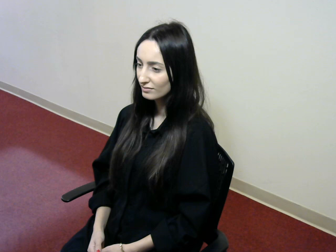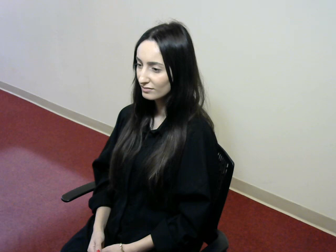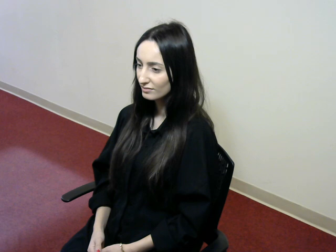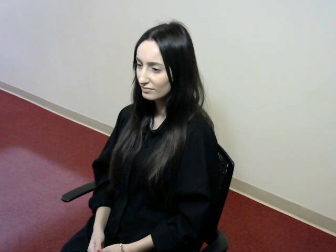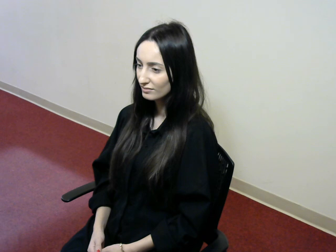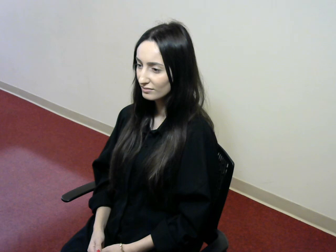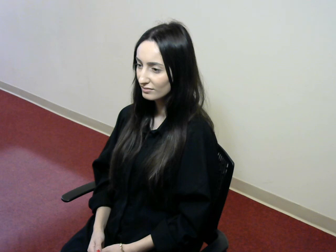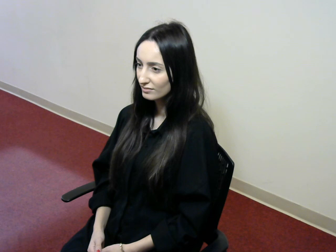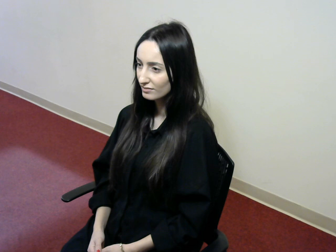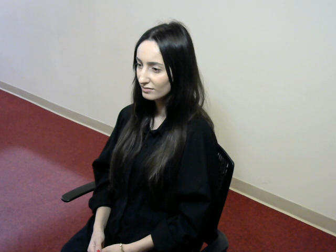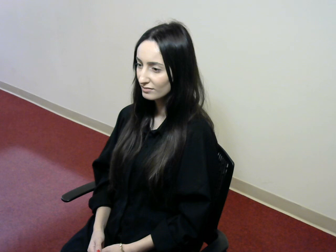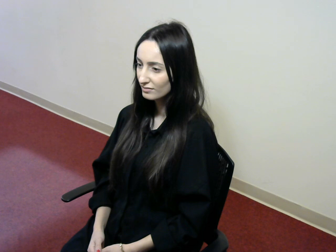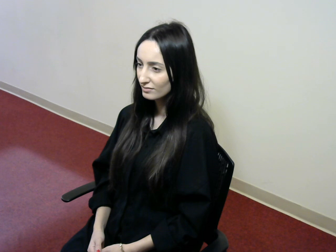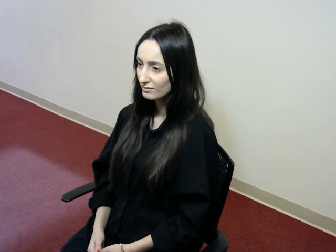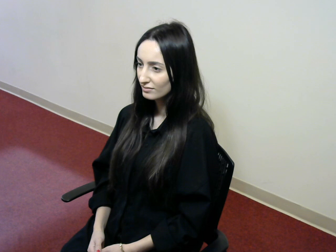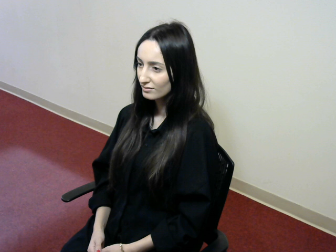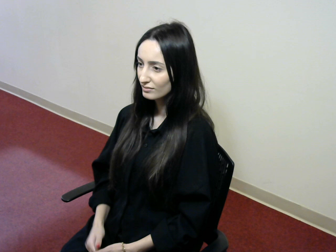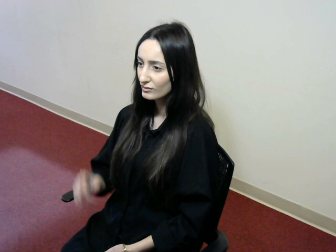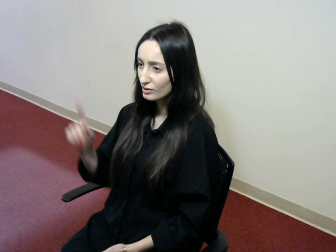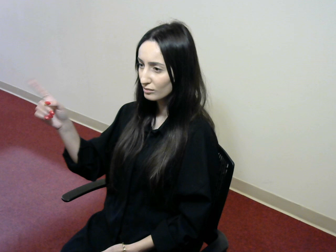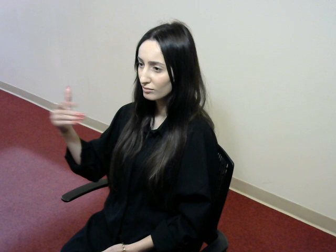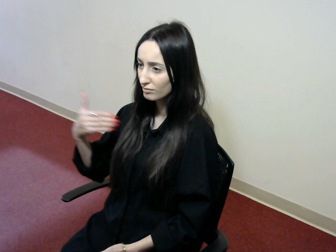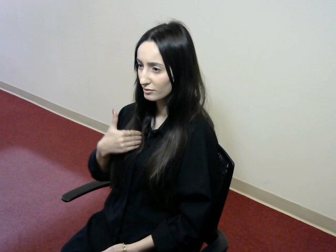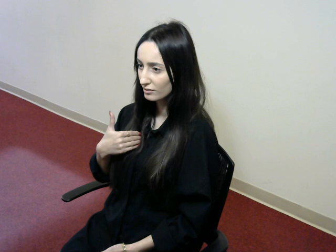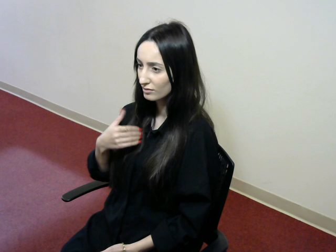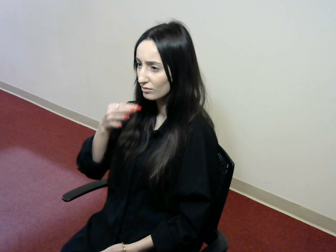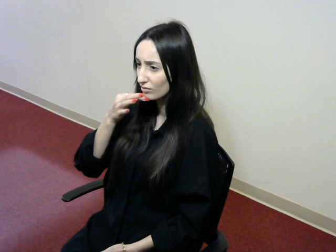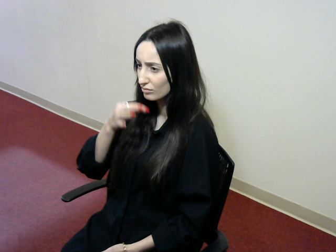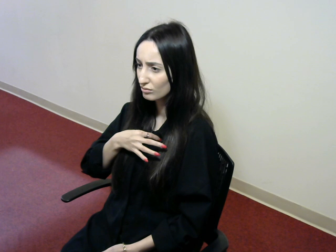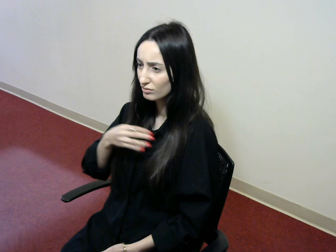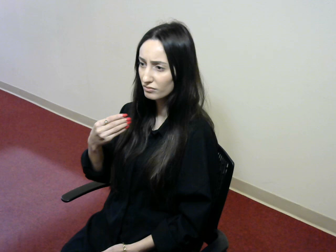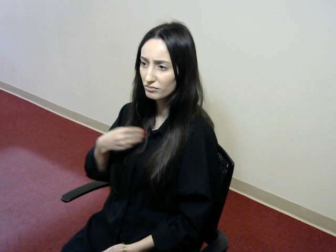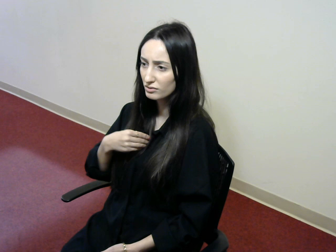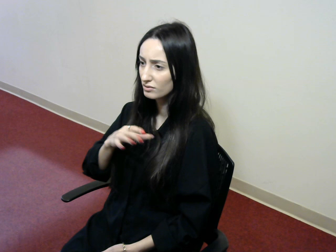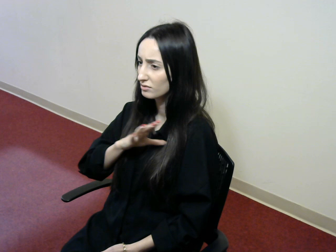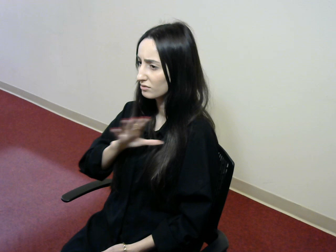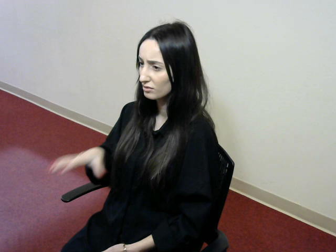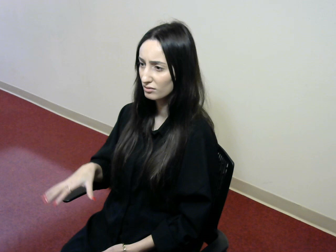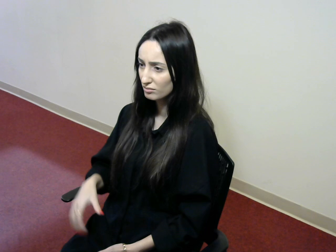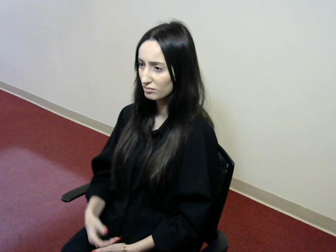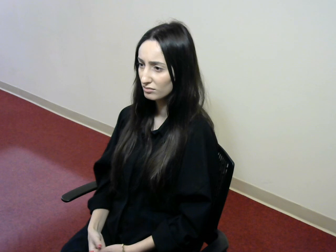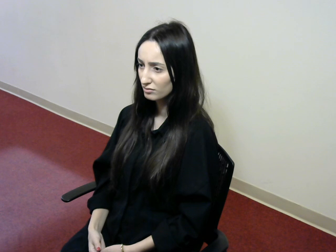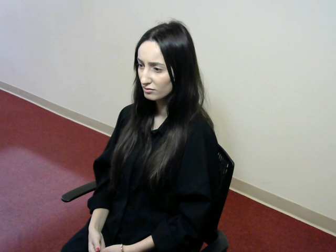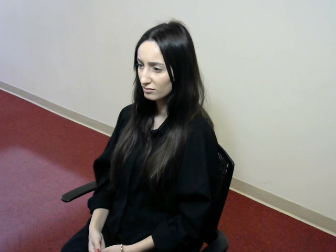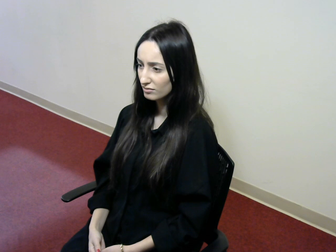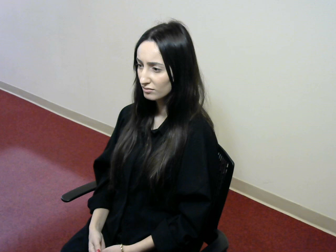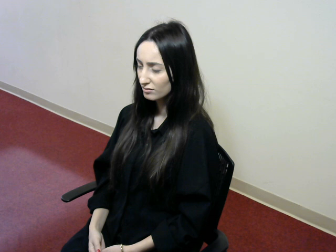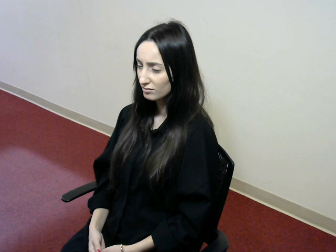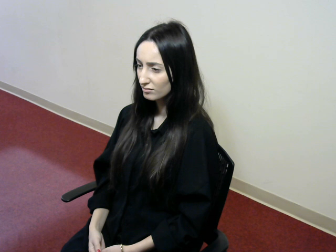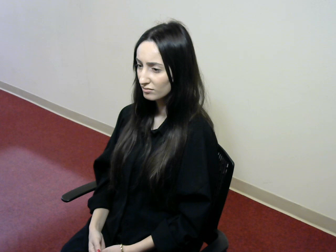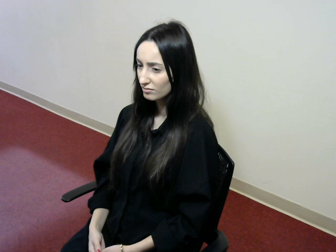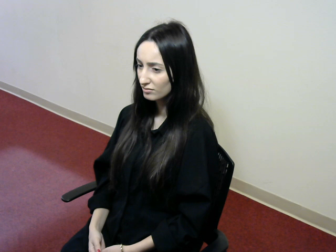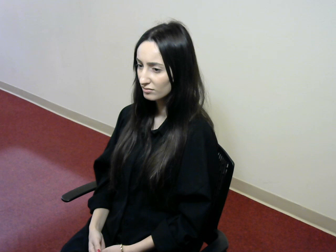Mən Qəbələyə gəzməyə getmək istəyirəm